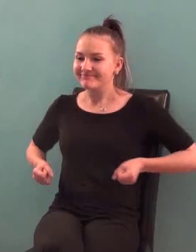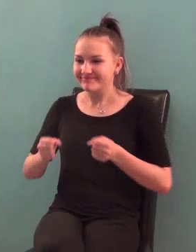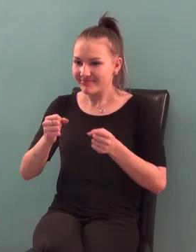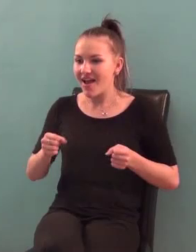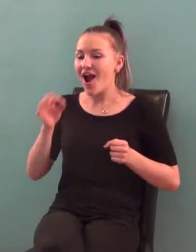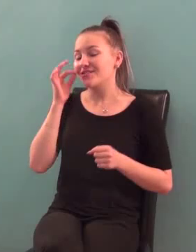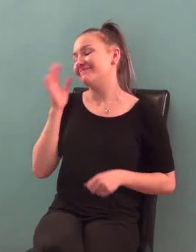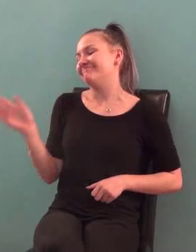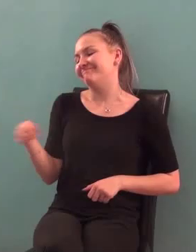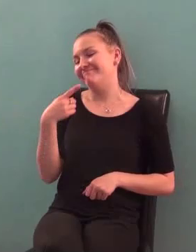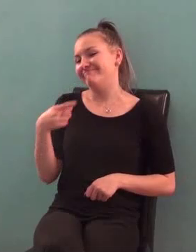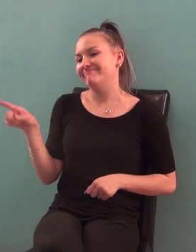Kot przygląda mu się i jest uśmiechnięty.